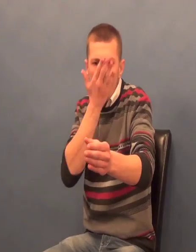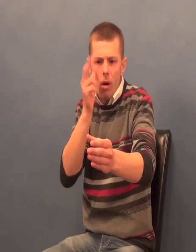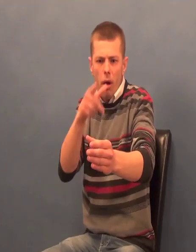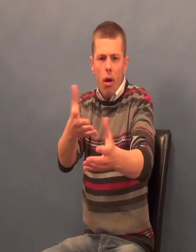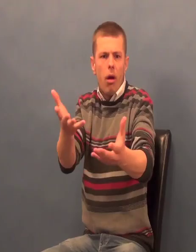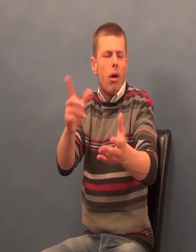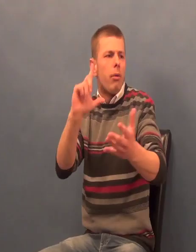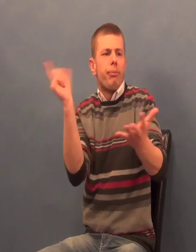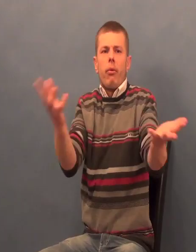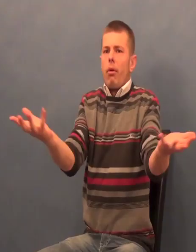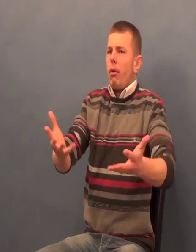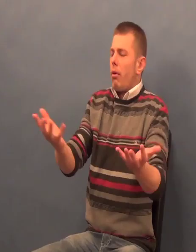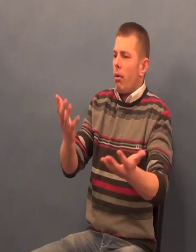Gdzie poszła?